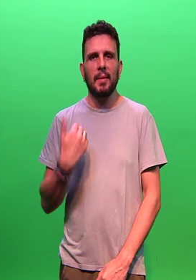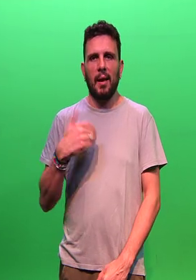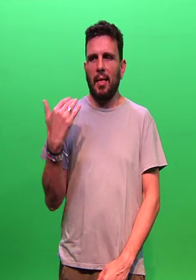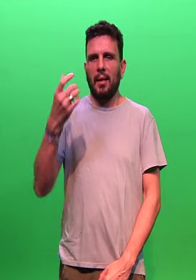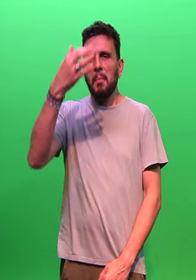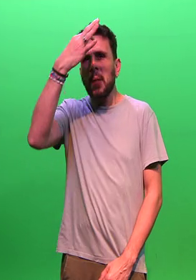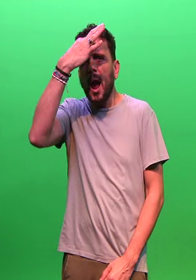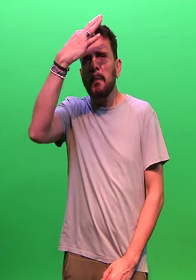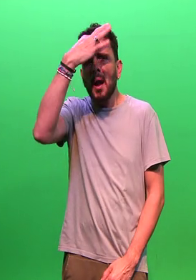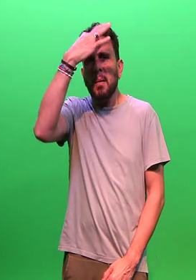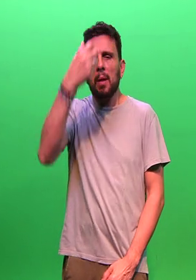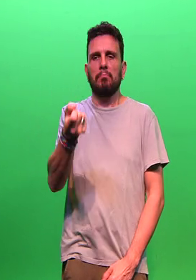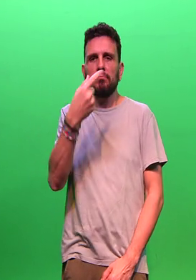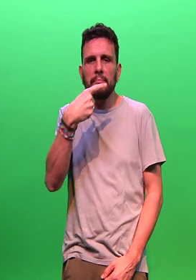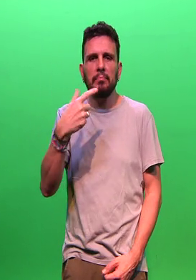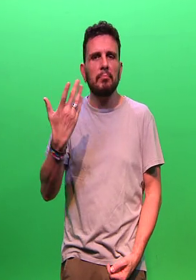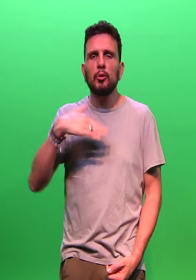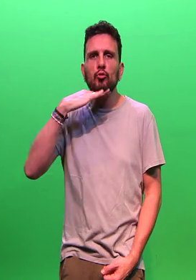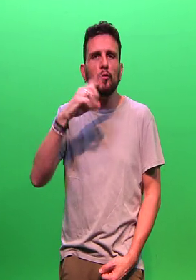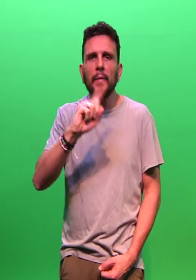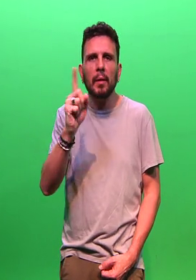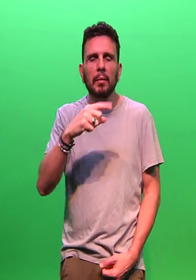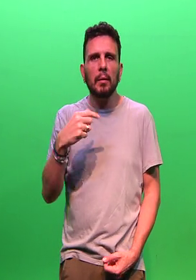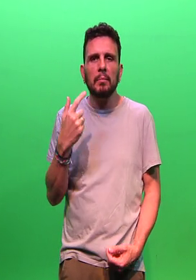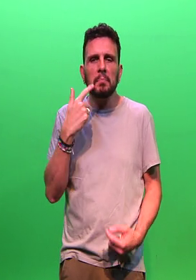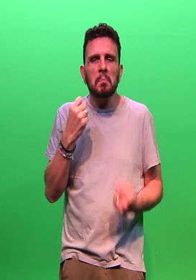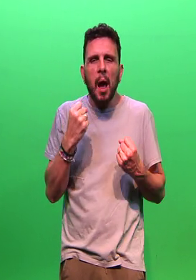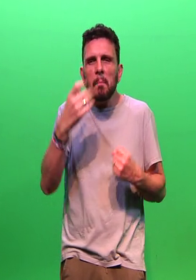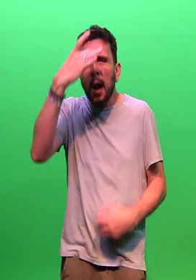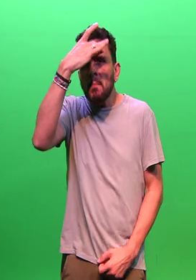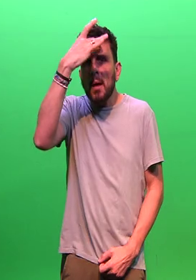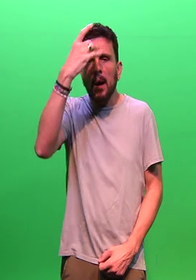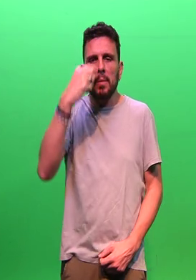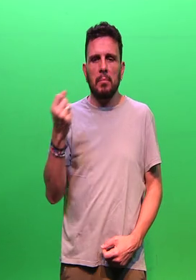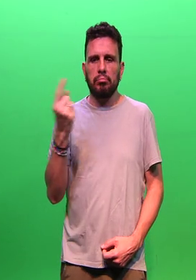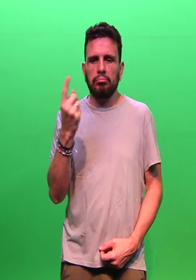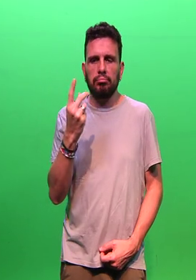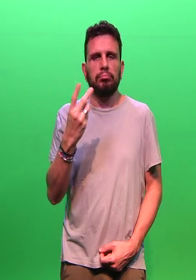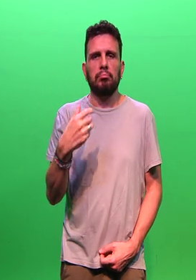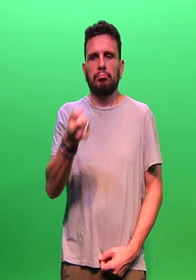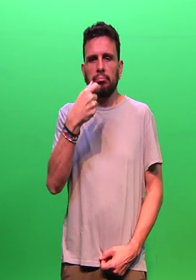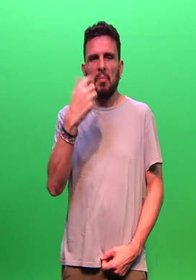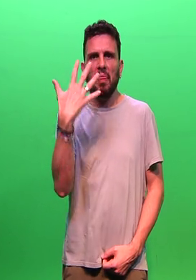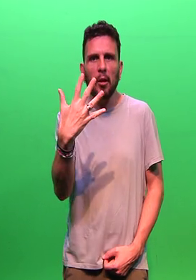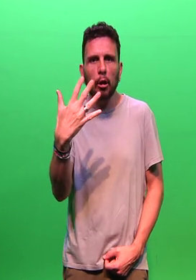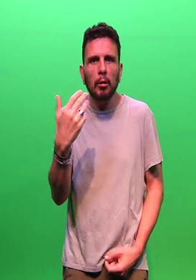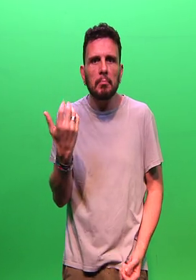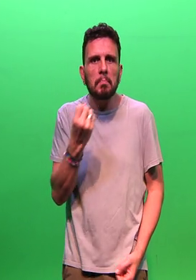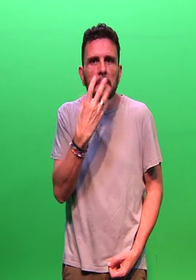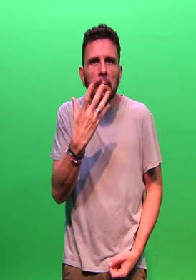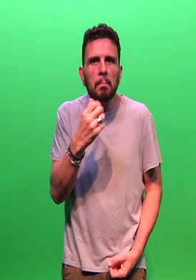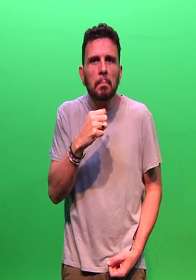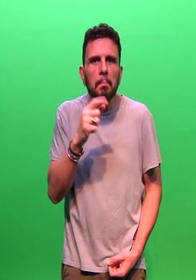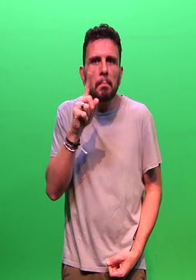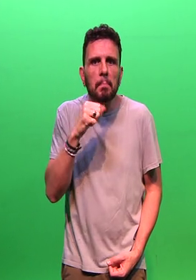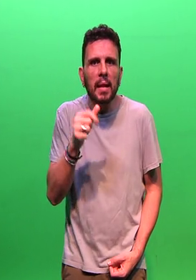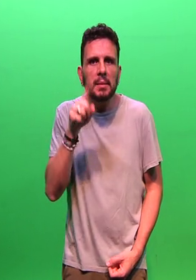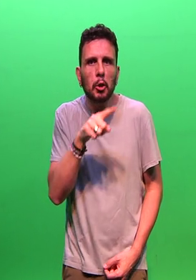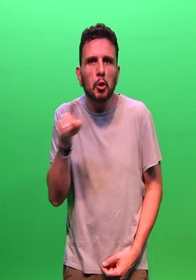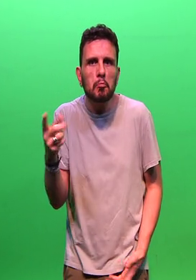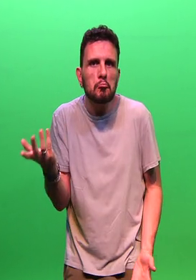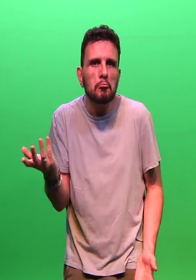Fa poc tenia mal de cap i m'he pres una pastilla, però no n'hi ha hagut prou, perquè em fa més mal el cap, i me n'he pres cinc. No sé si he fet malament o no, no ho sé.